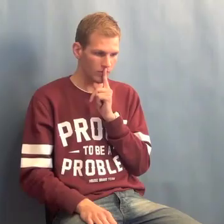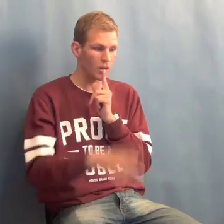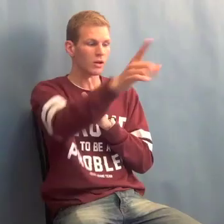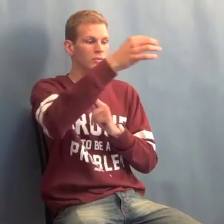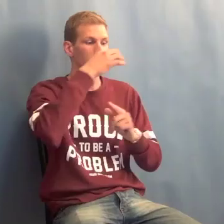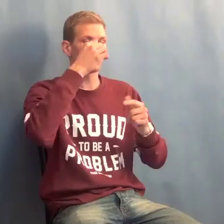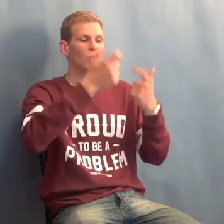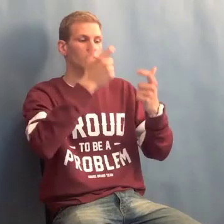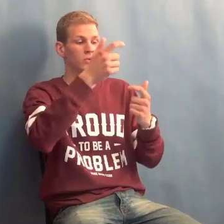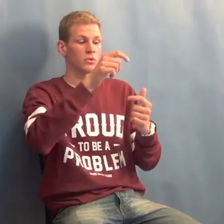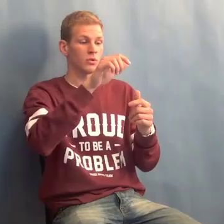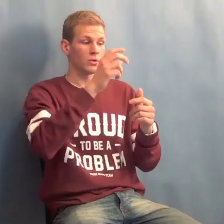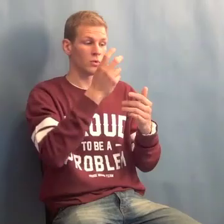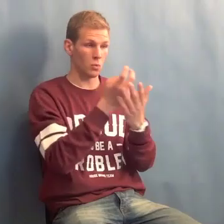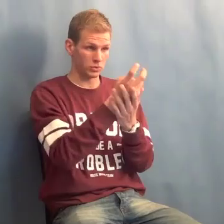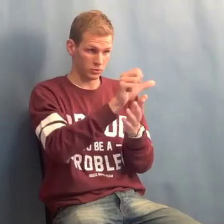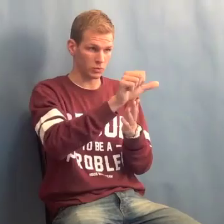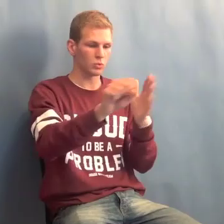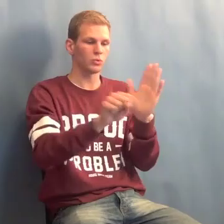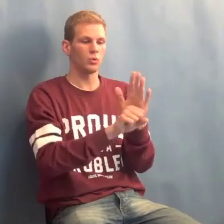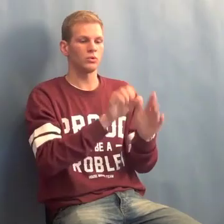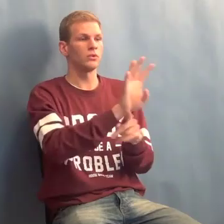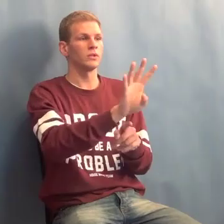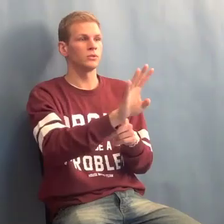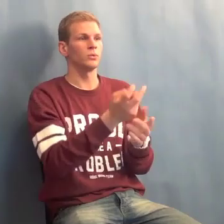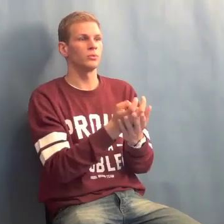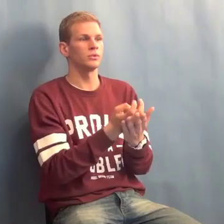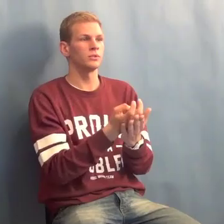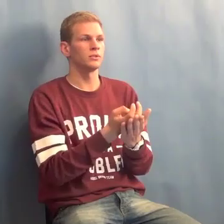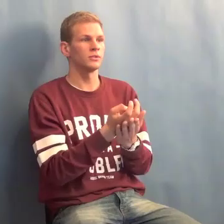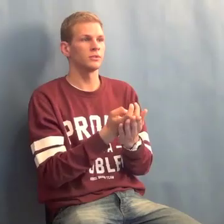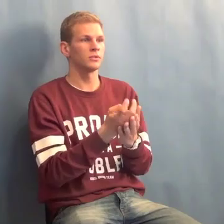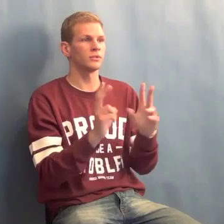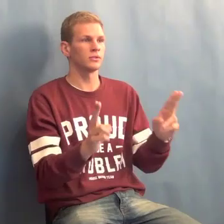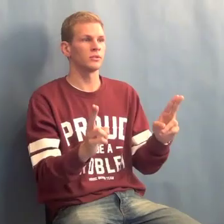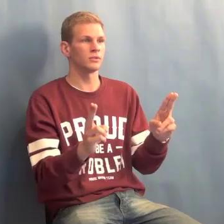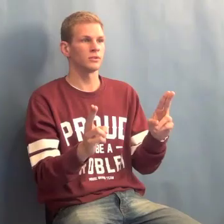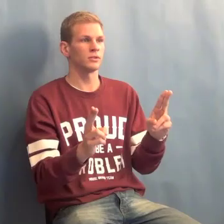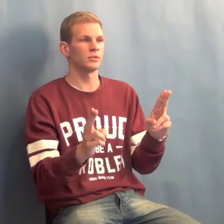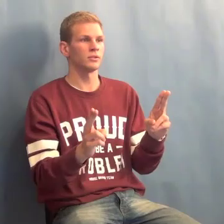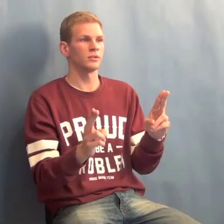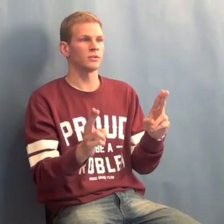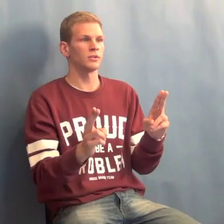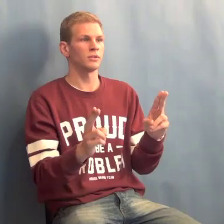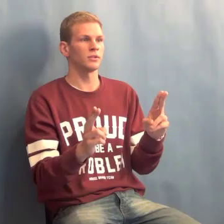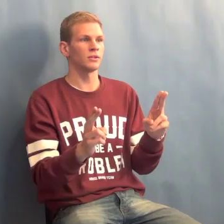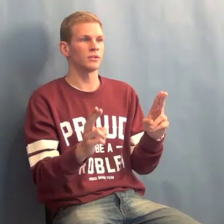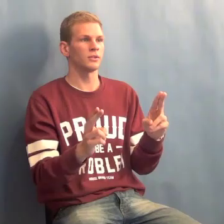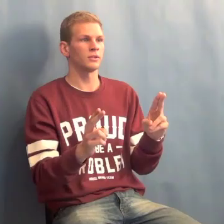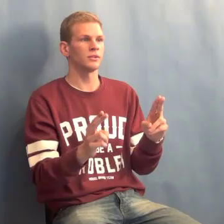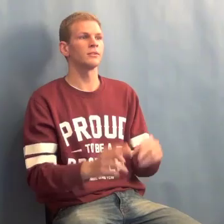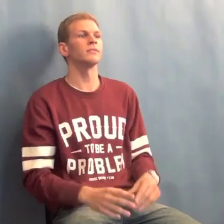A mam pytanie, co robisz między jedenastym lutego a czternastym lutego?